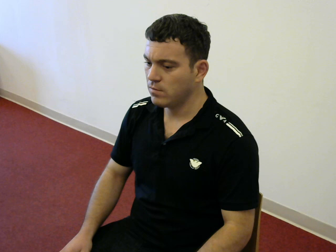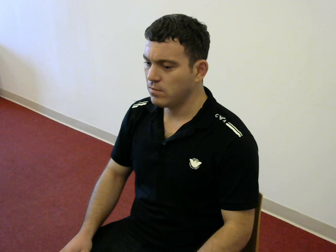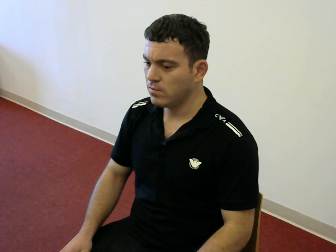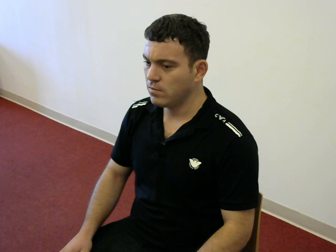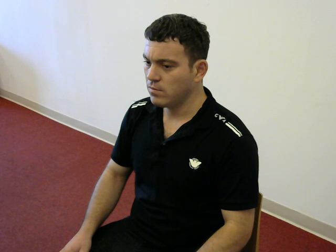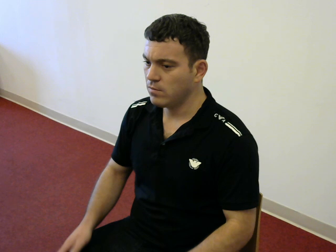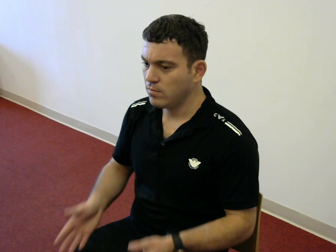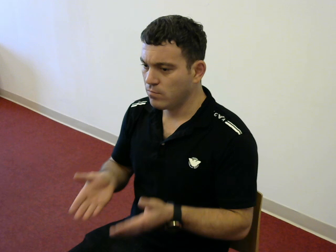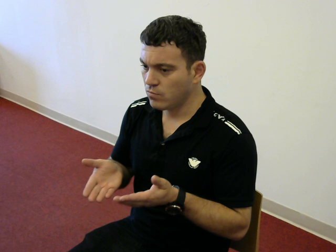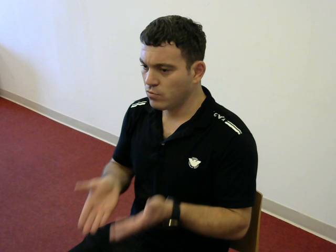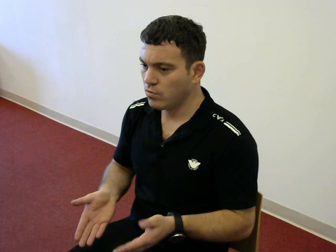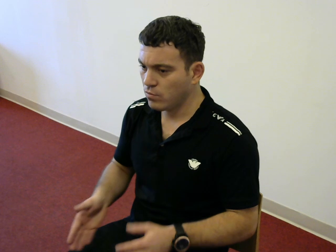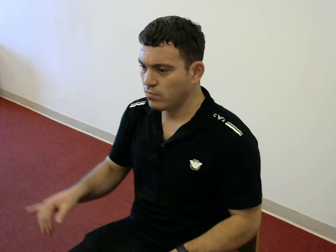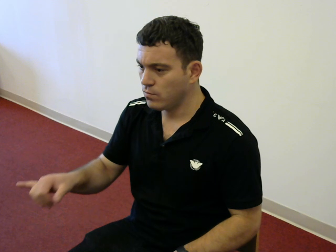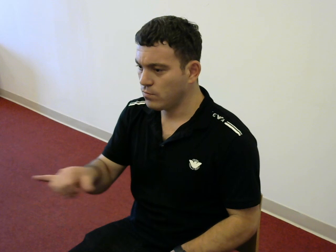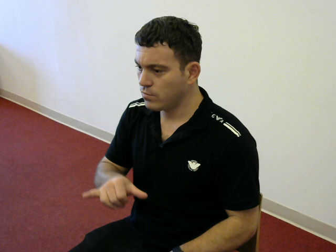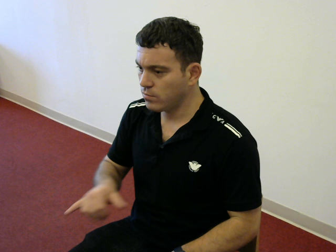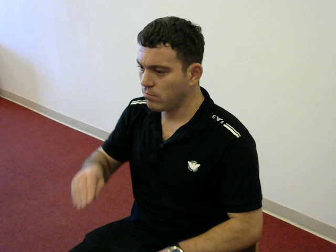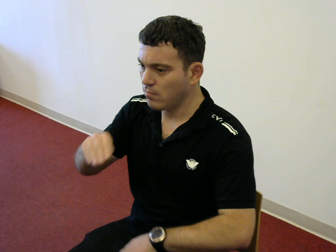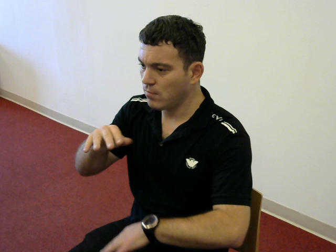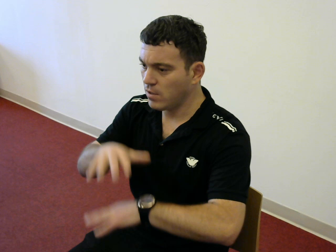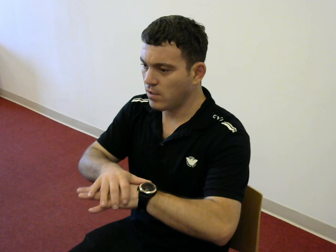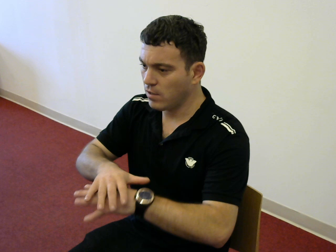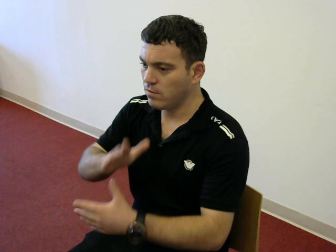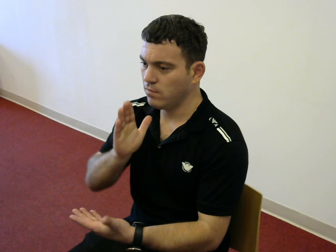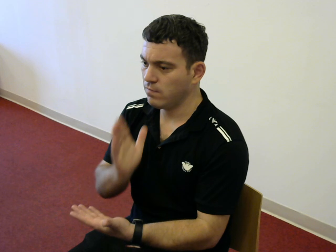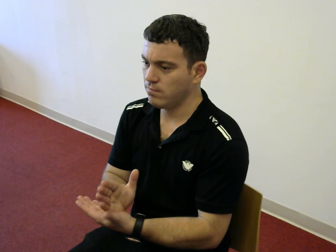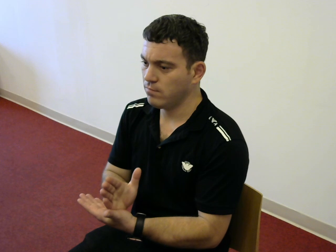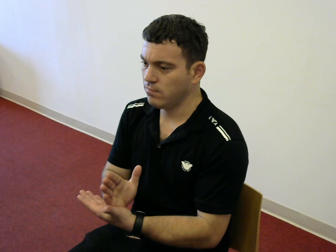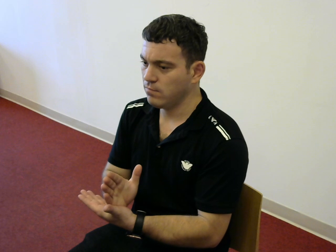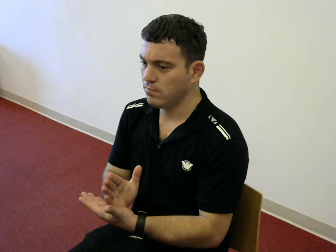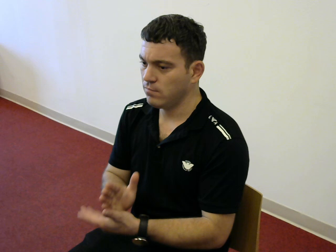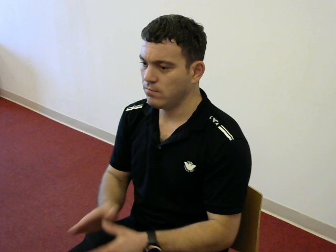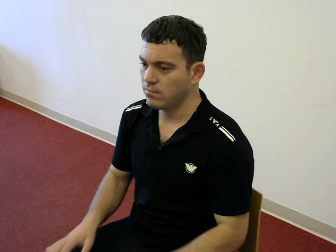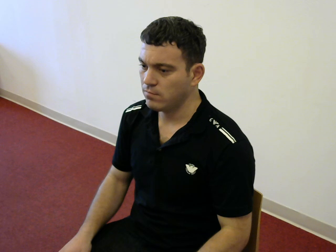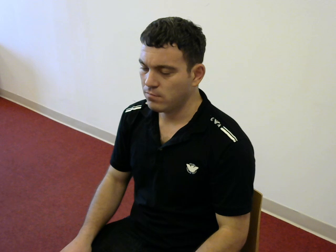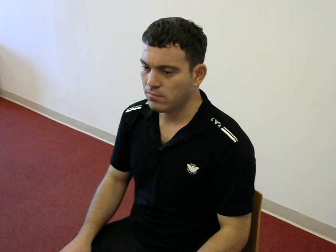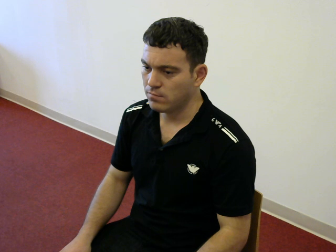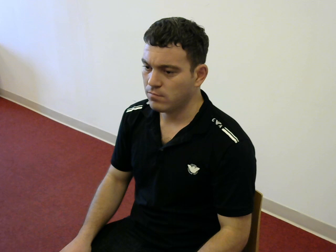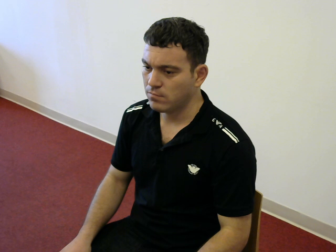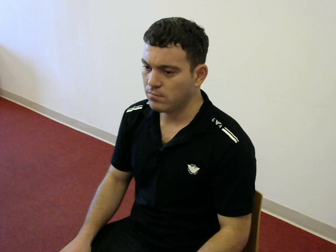Burda harda bank var?